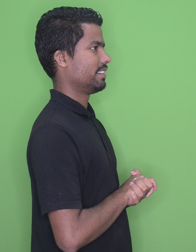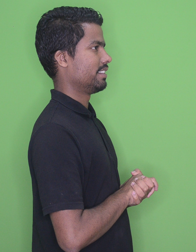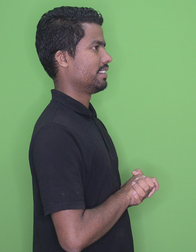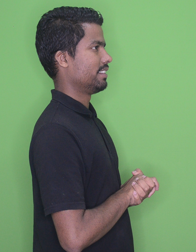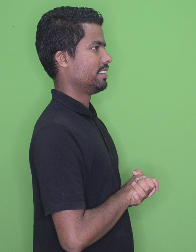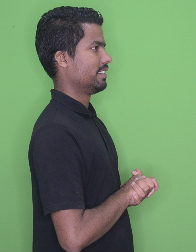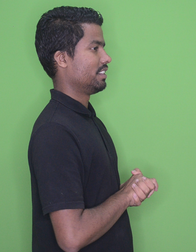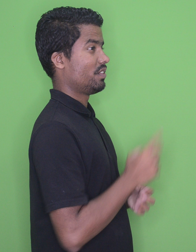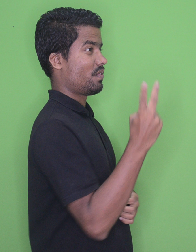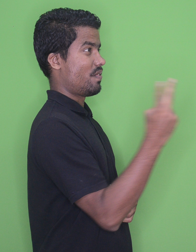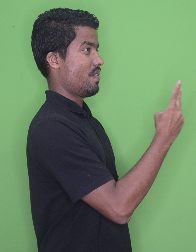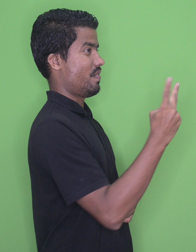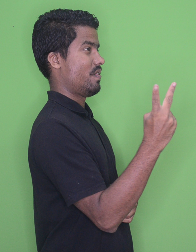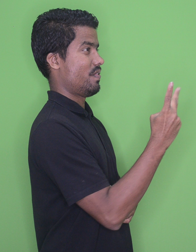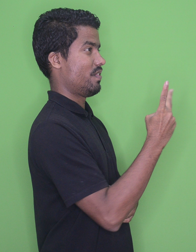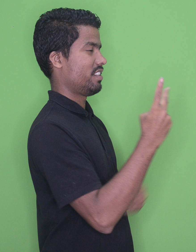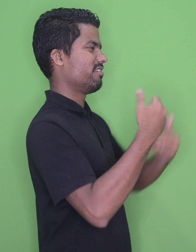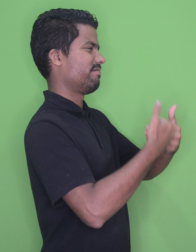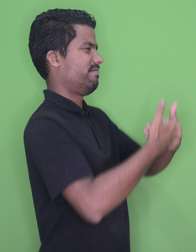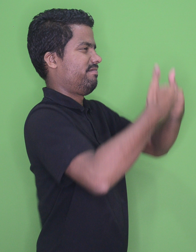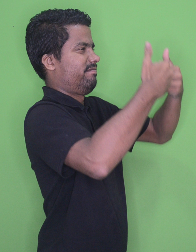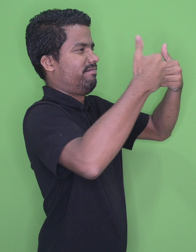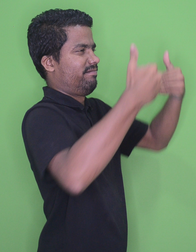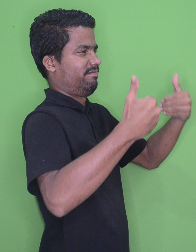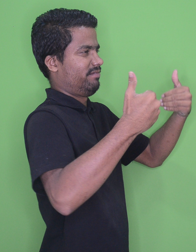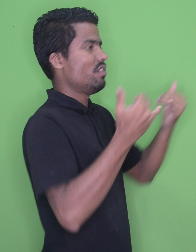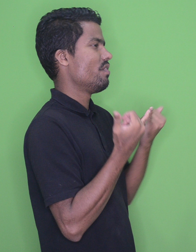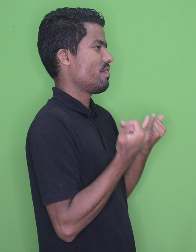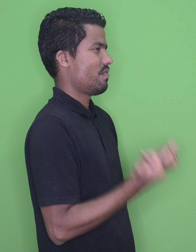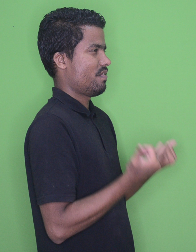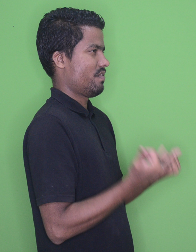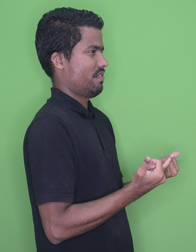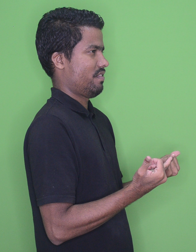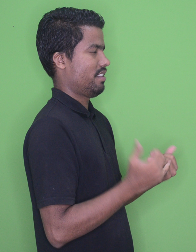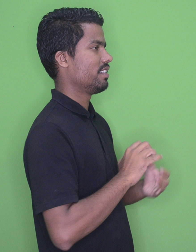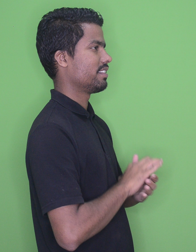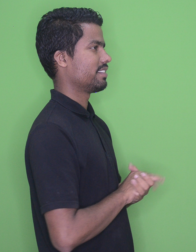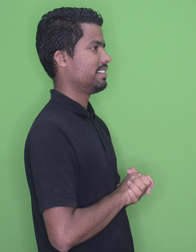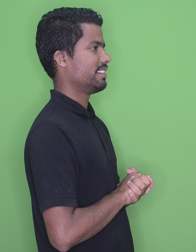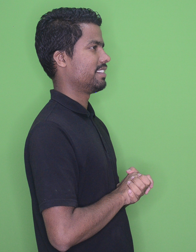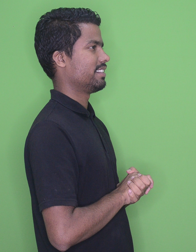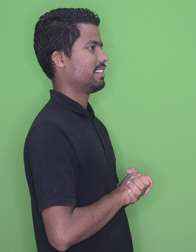the couple just seperated